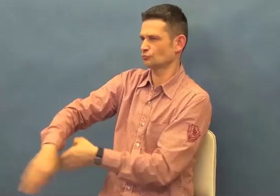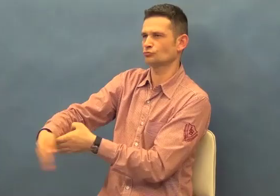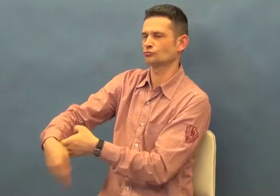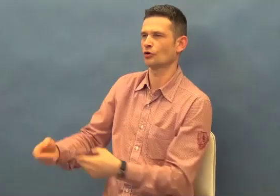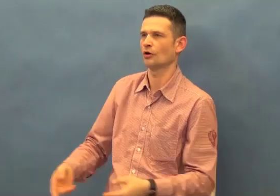Tam jest pusto.